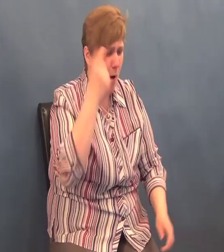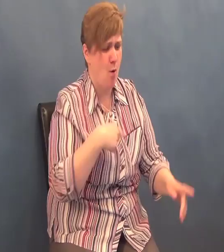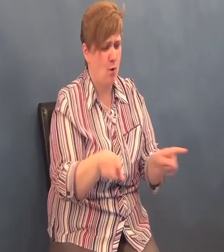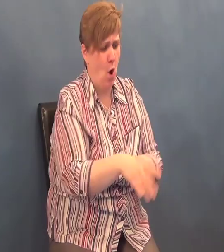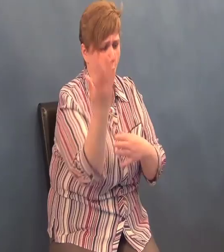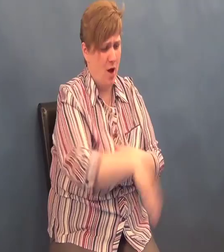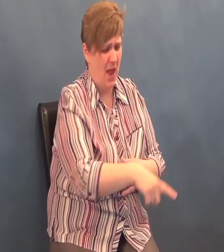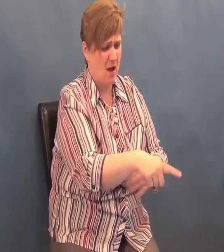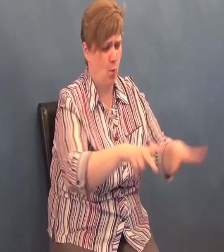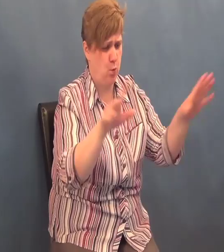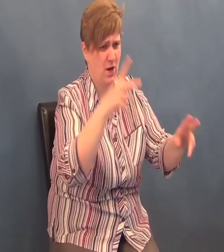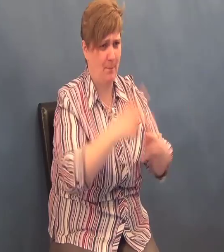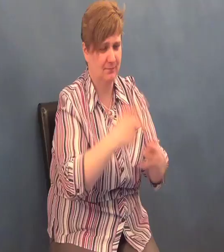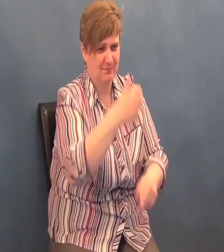Kończę o ósmej trzydzieści.